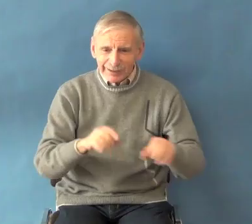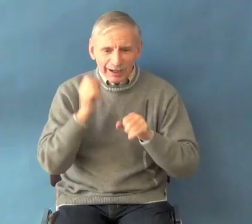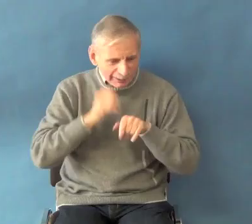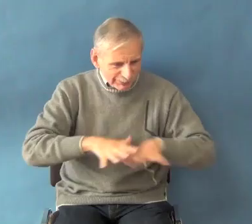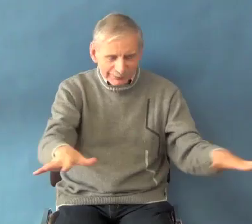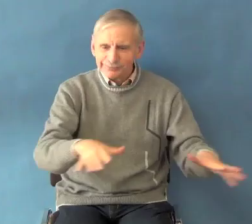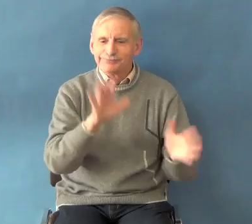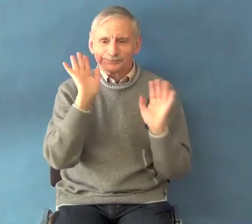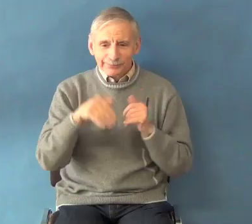Owoce rozsypują się.